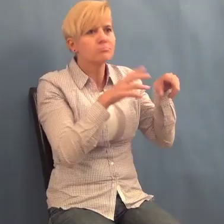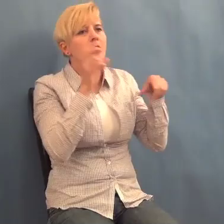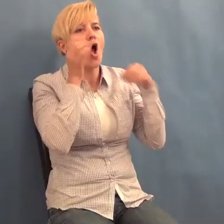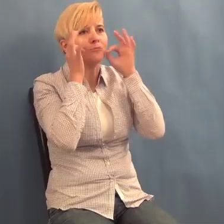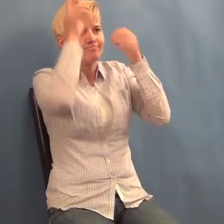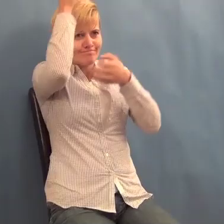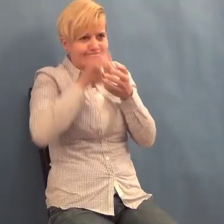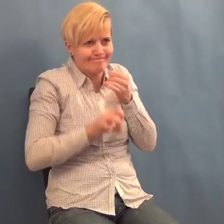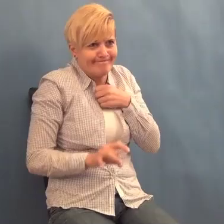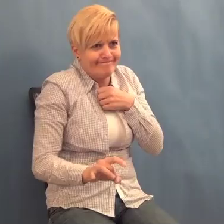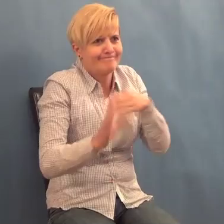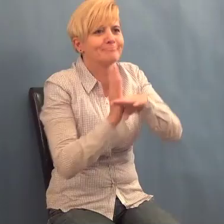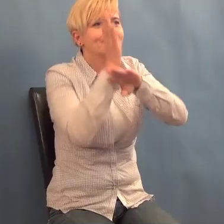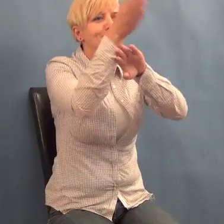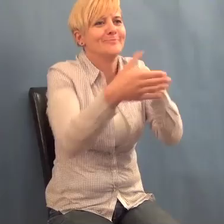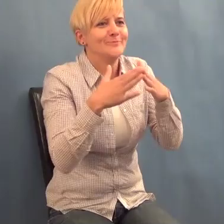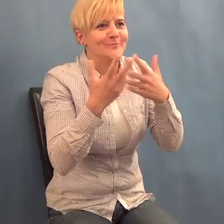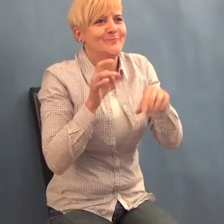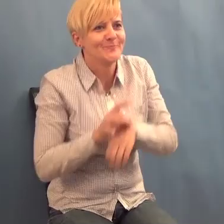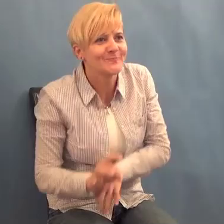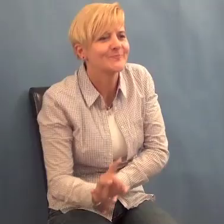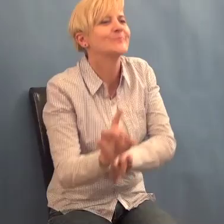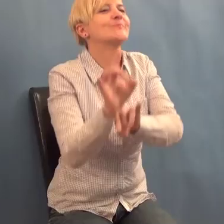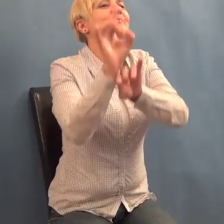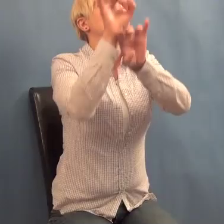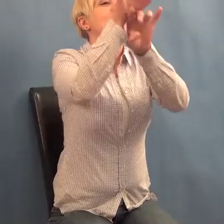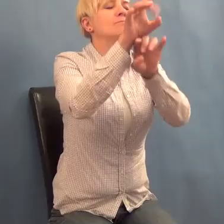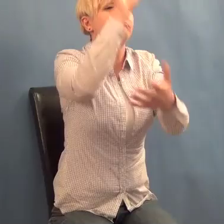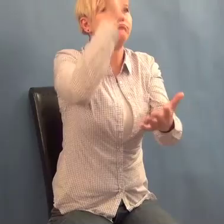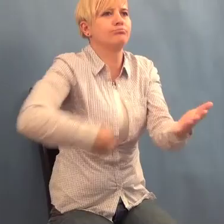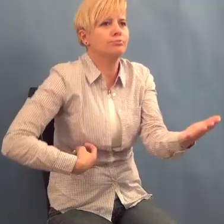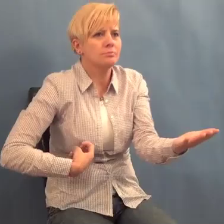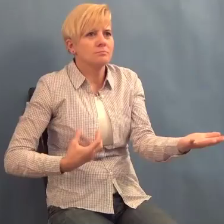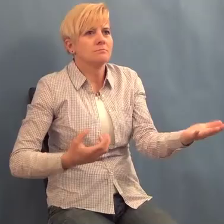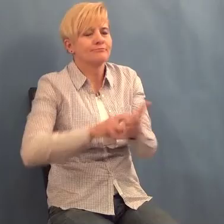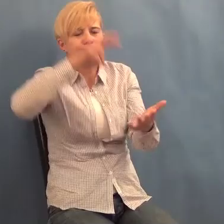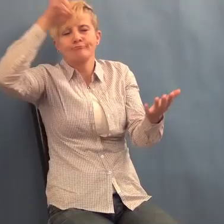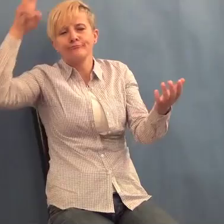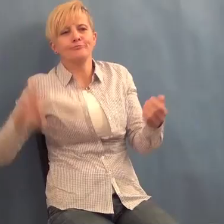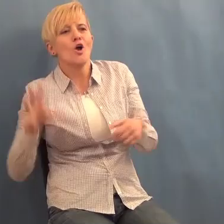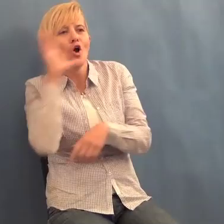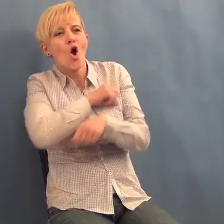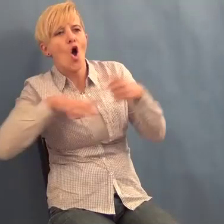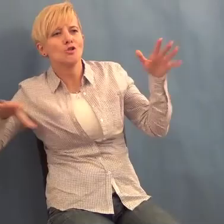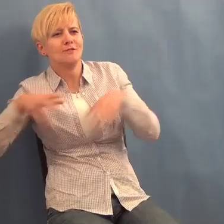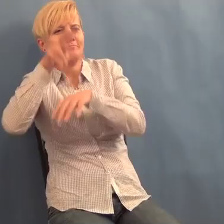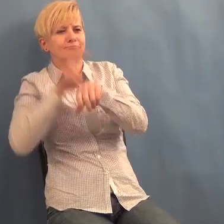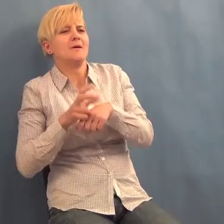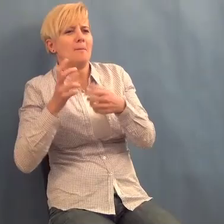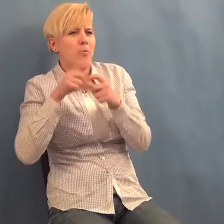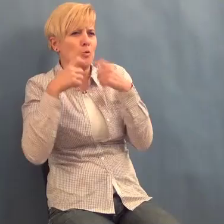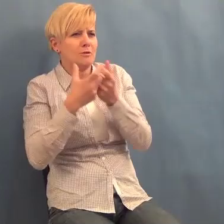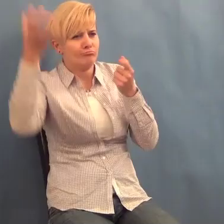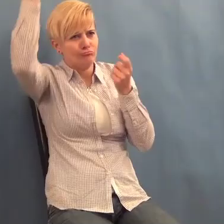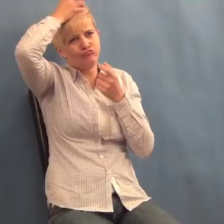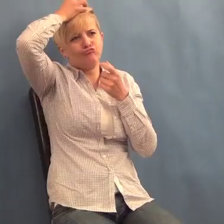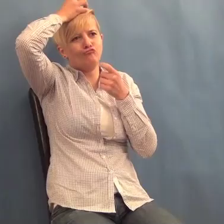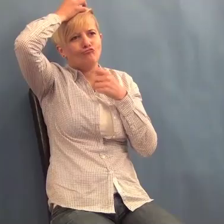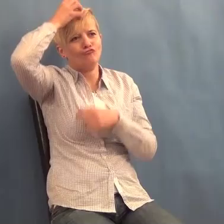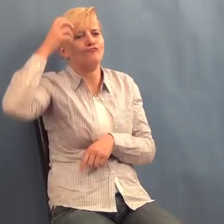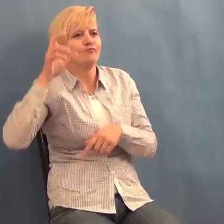Kot wybiega z domu na dół, biegnie, chce wejść do domu naprzeciwko, wbiega tam, ale nagle ktoś go wyrzuca... i kot wpada do kosza, ląduje na ziemi z puszką na głowie.